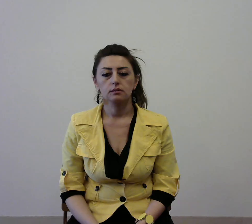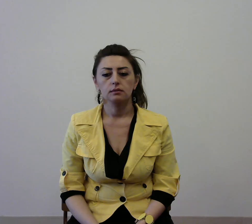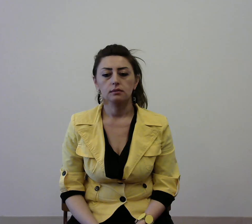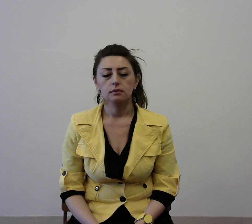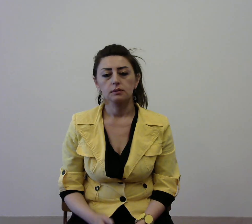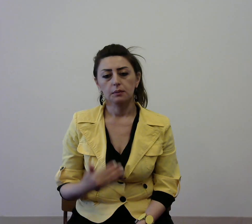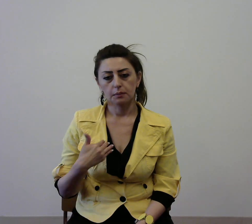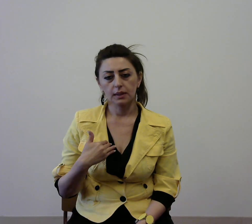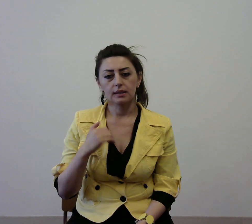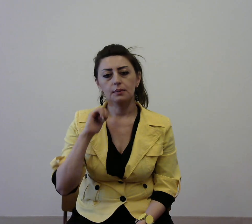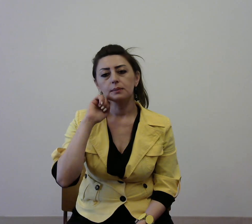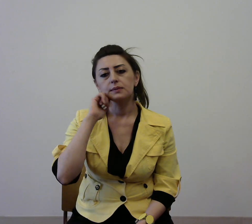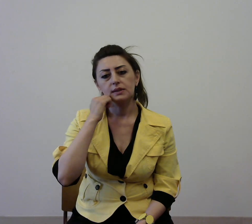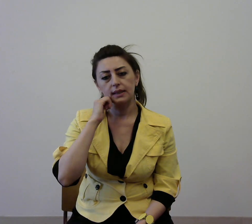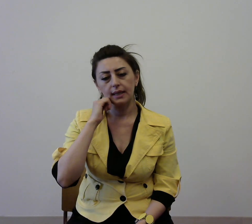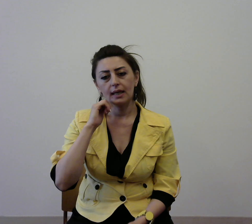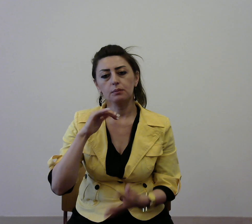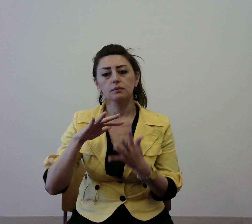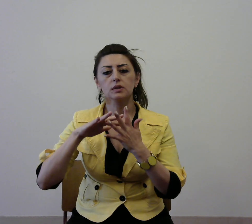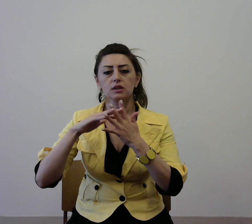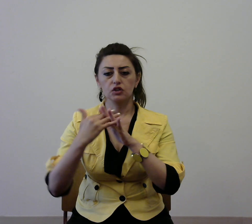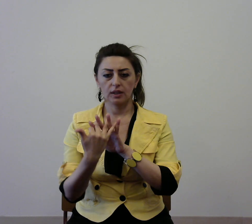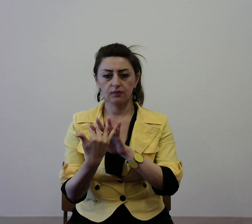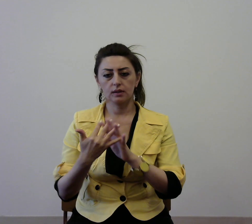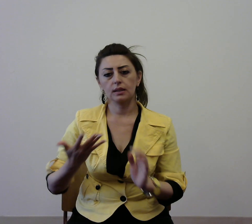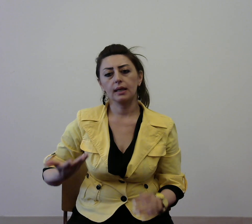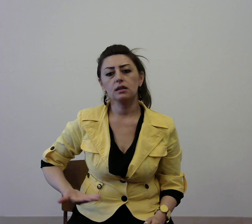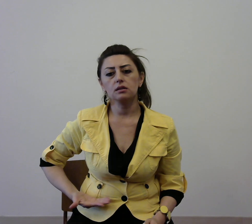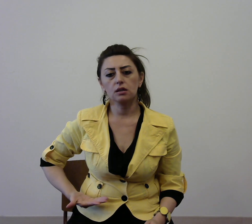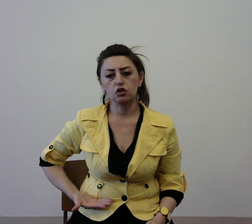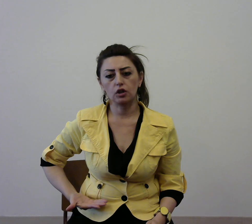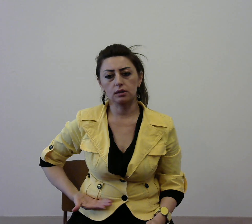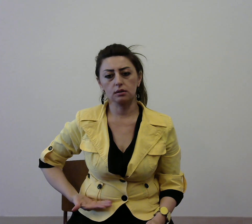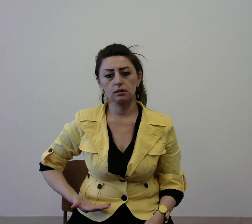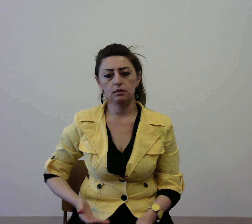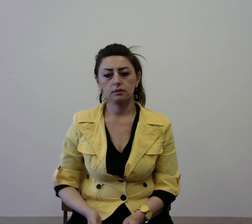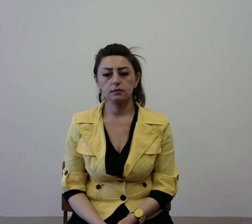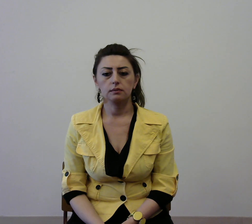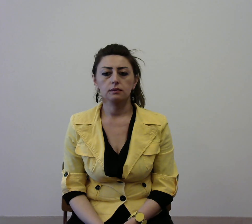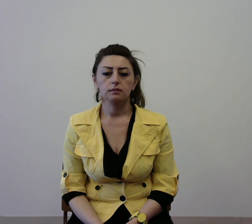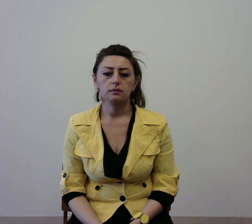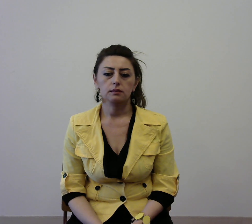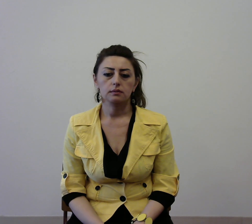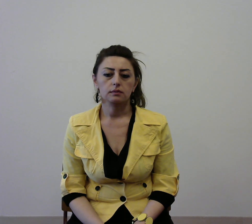Mənim nənəm kənddə yaşayır